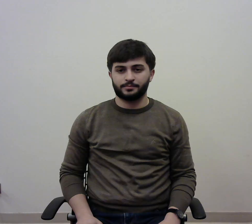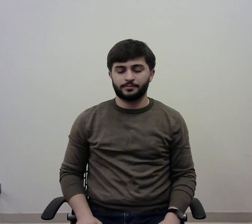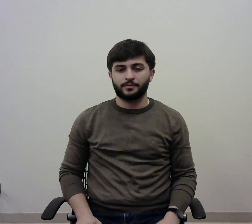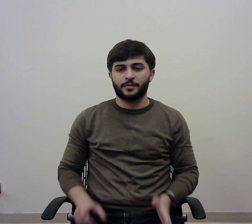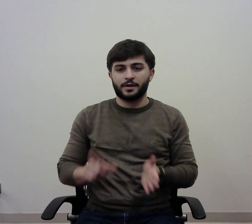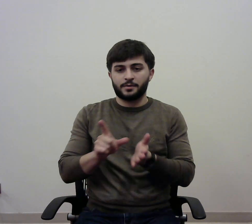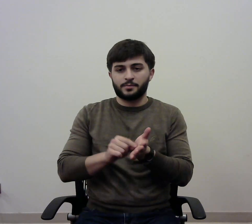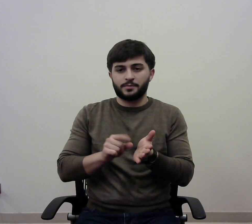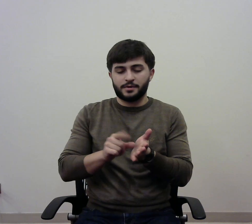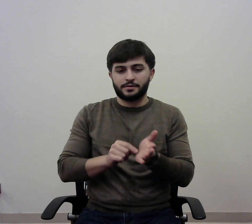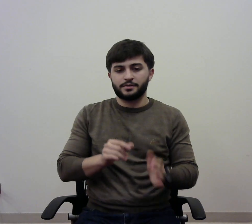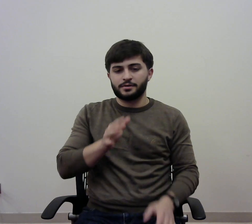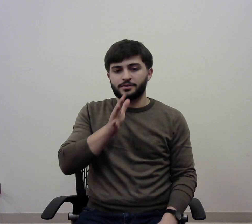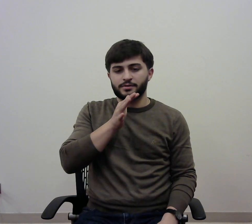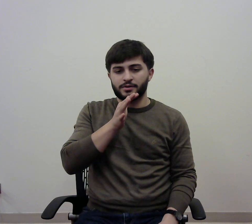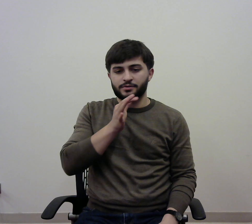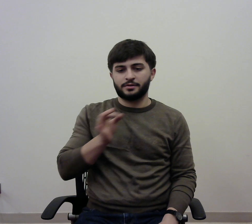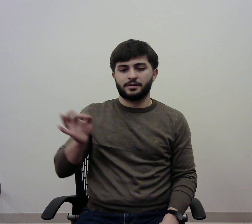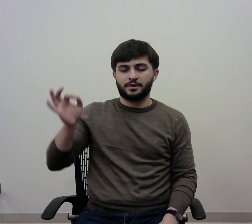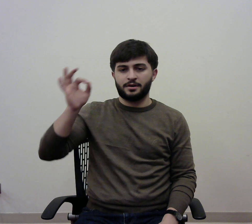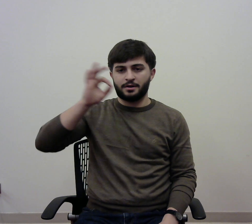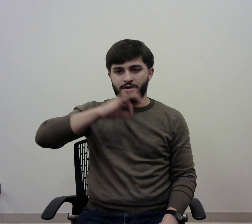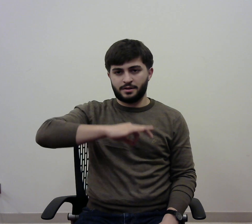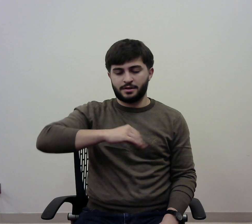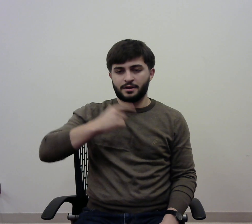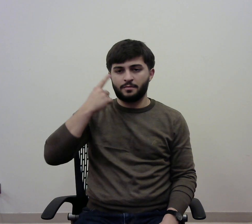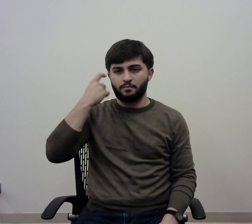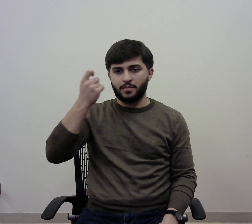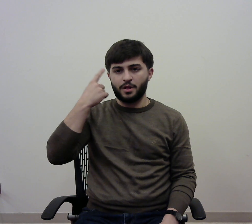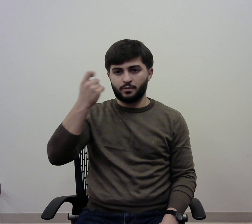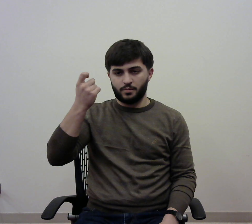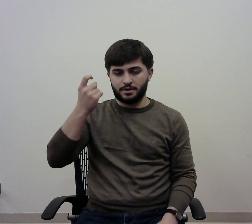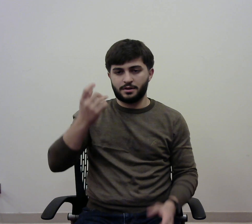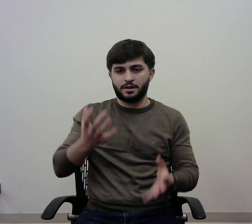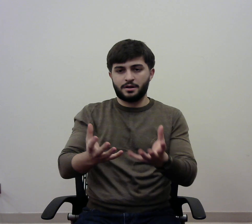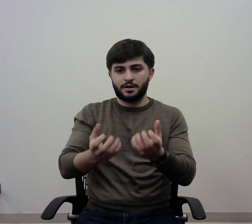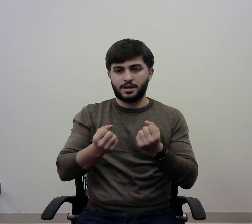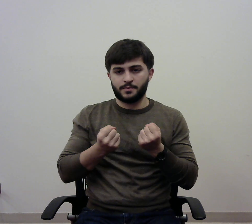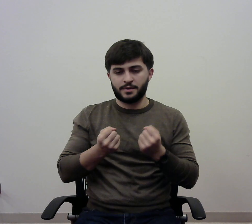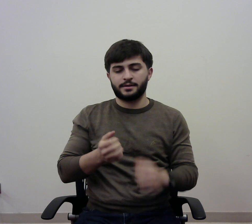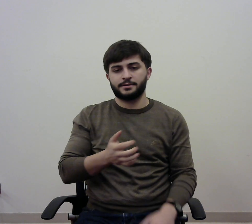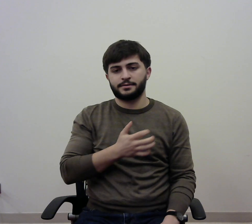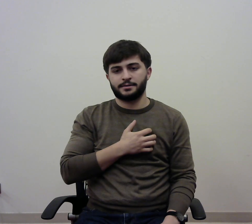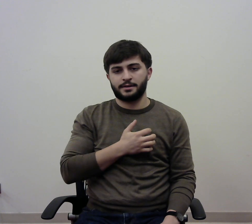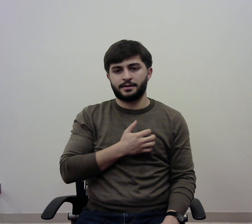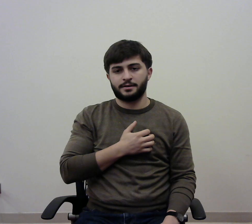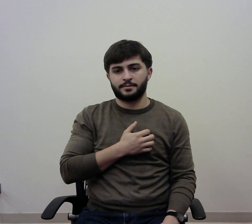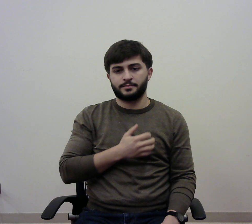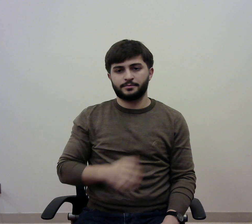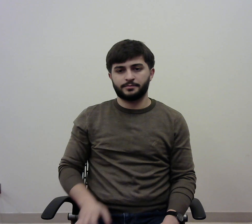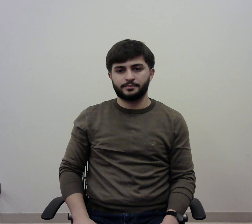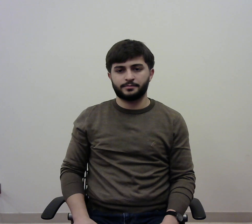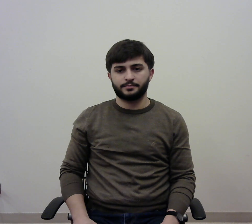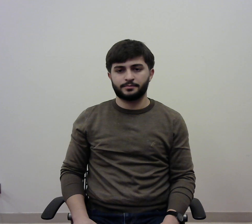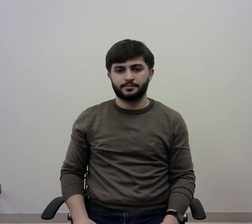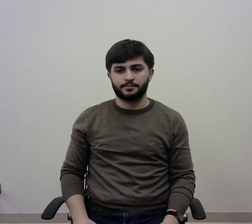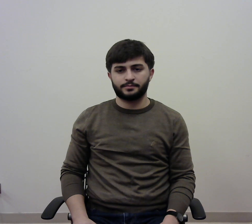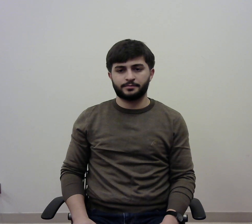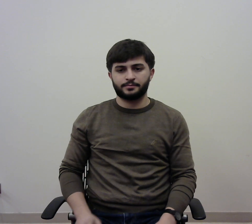Pensiya yaşı haqqında məlumat almaq istəyirəm